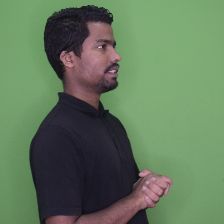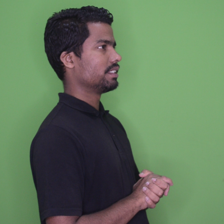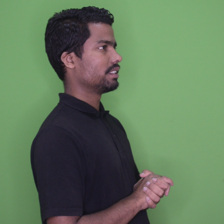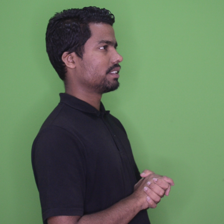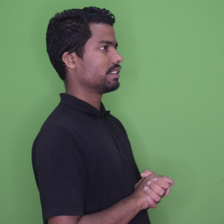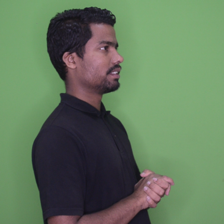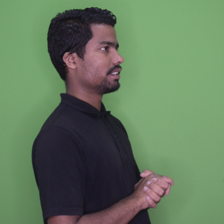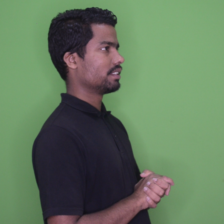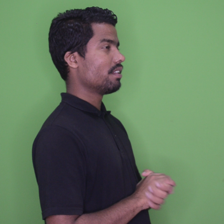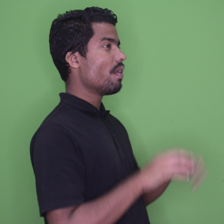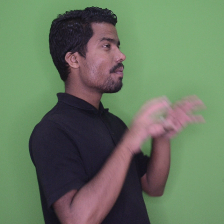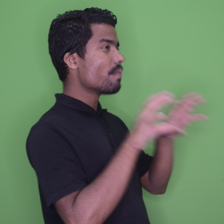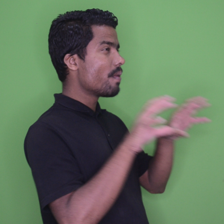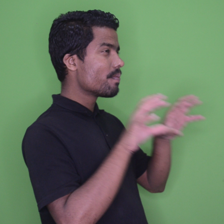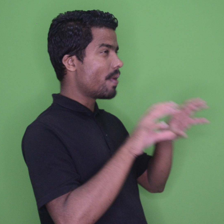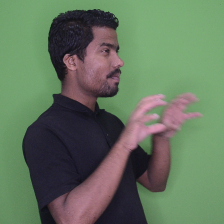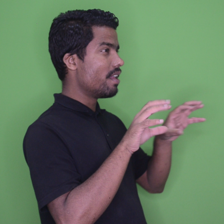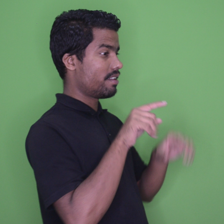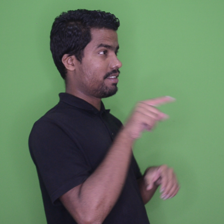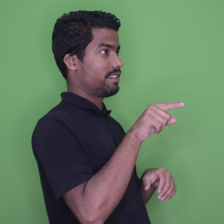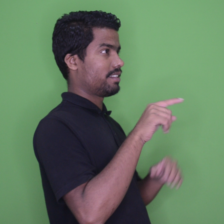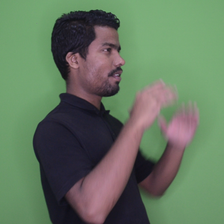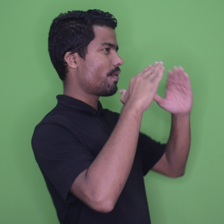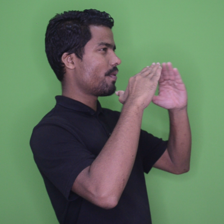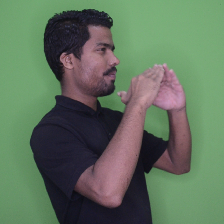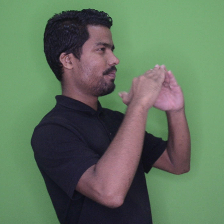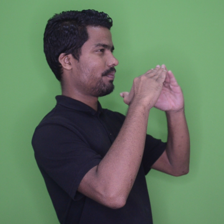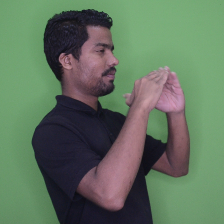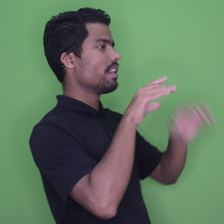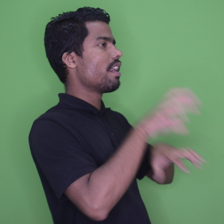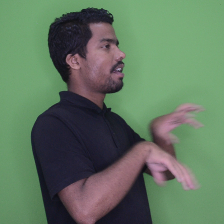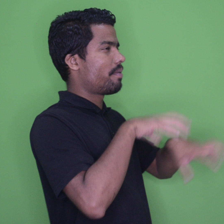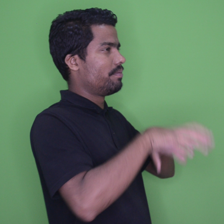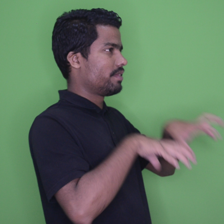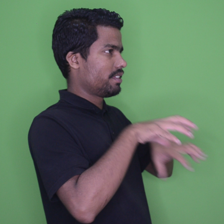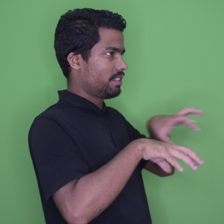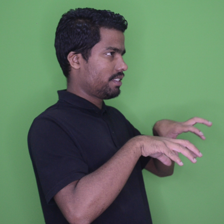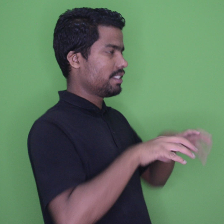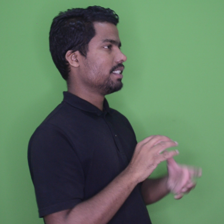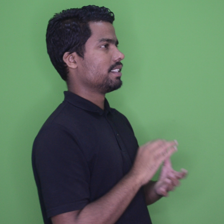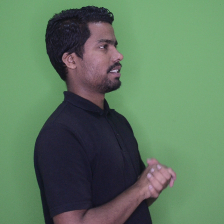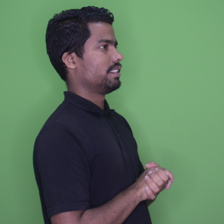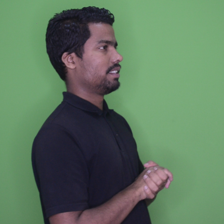dog is a pet animal